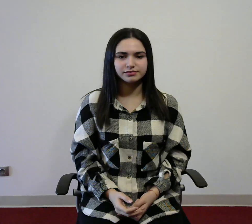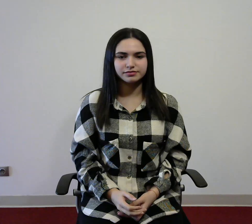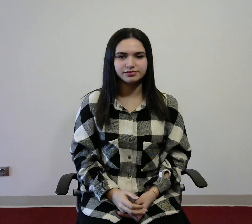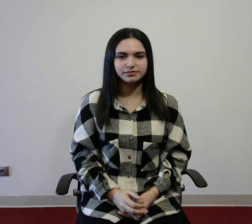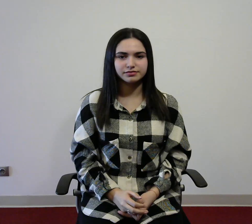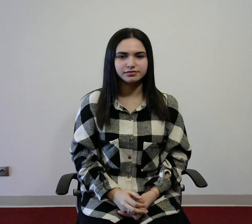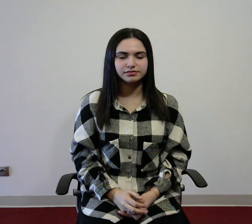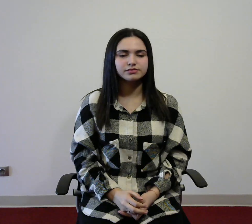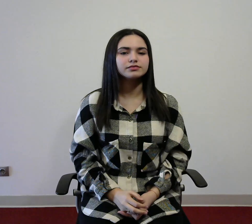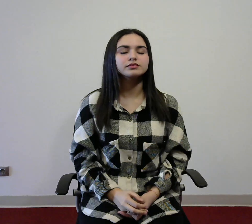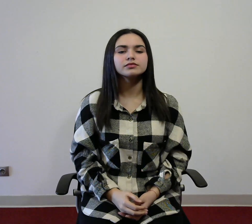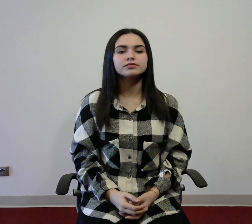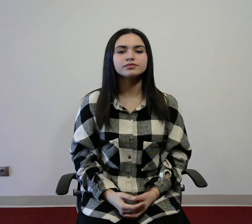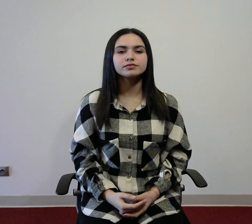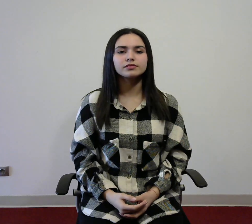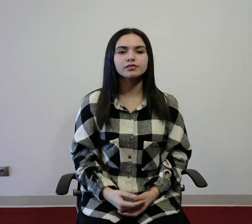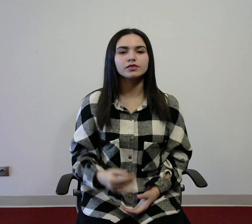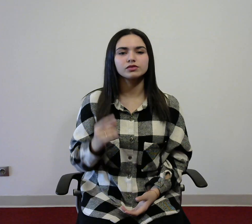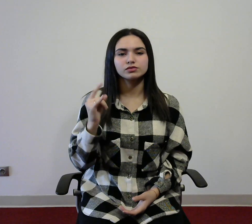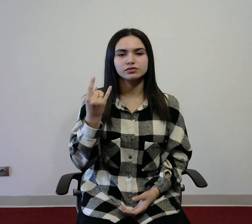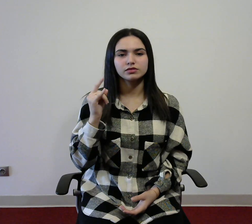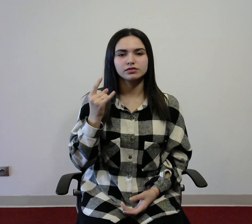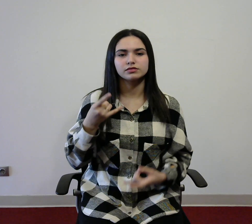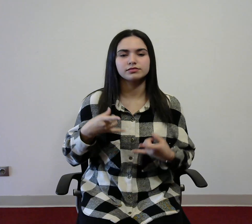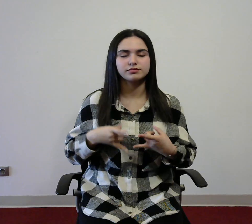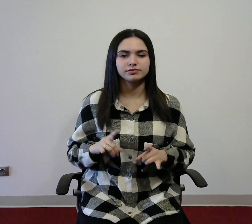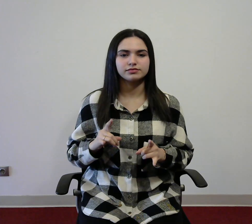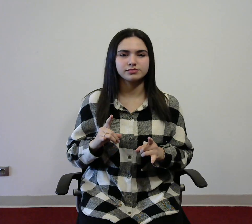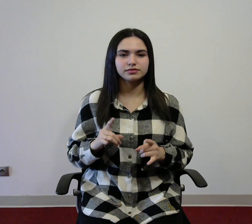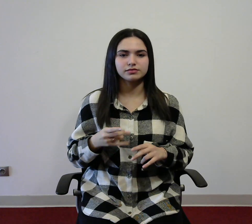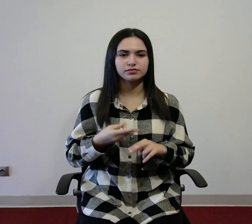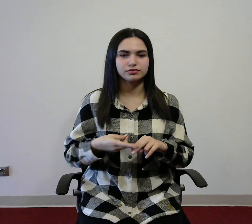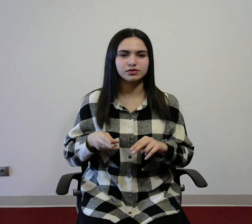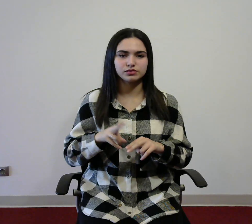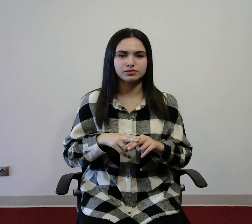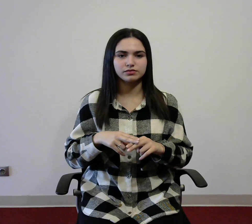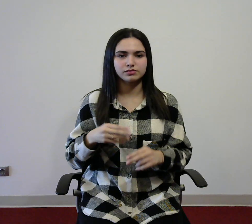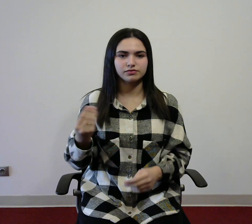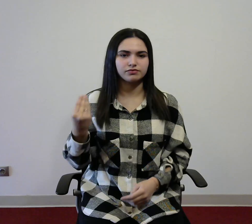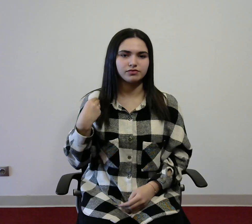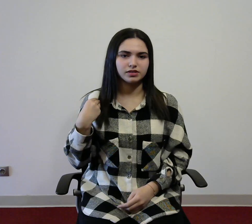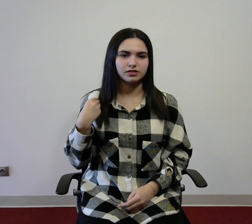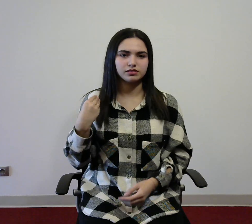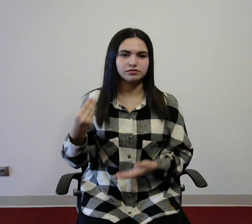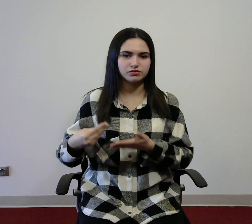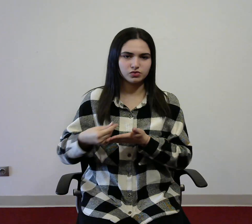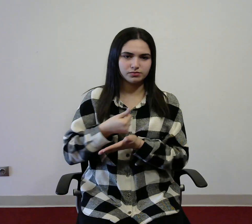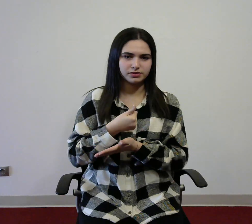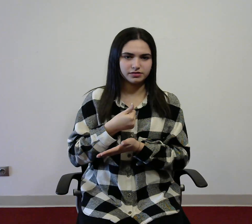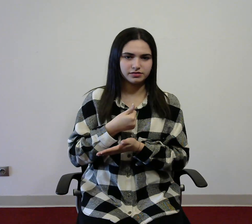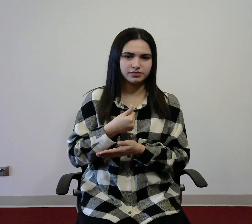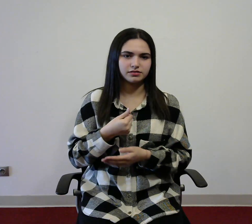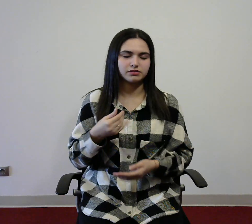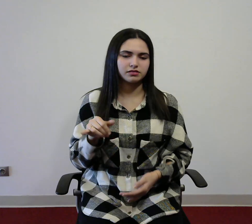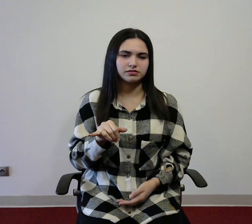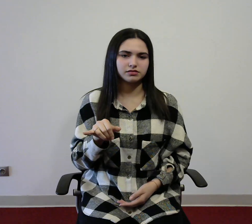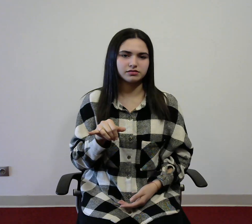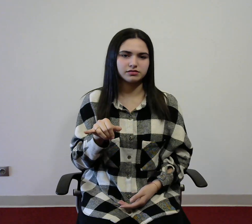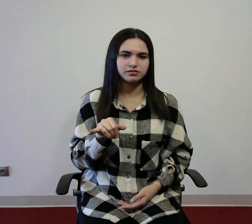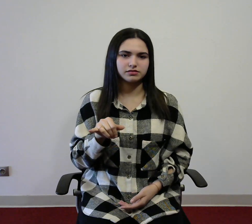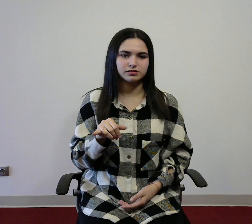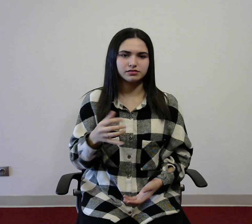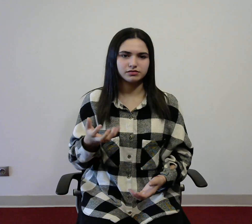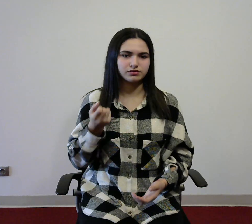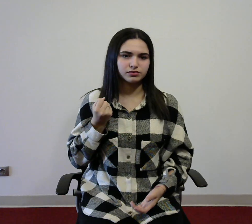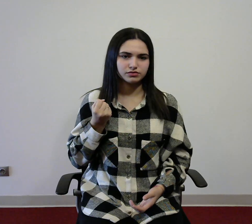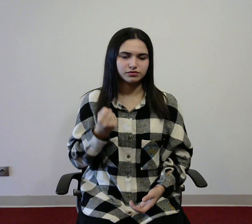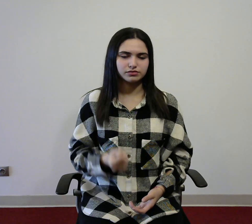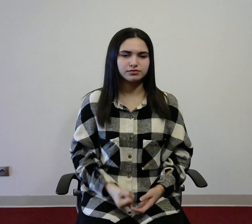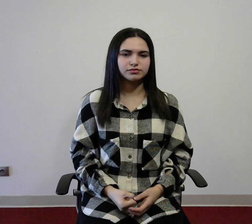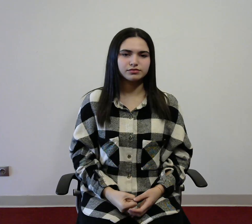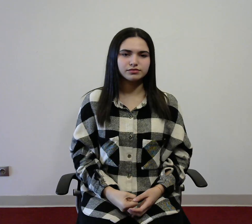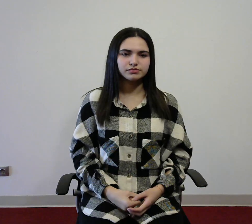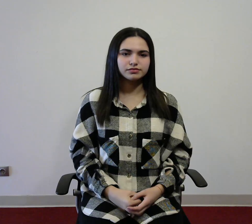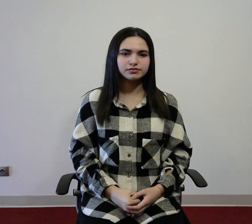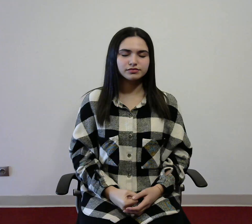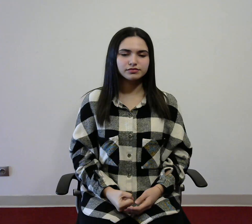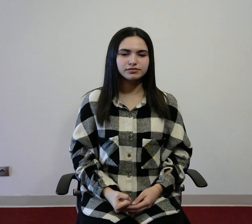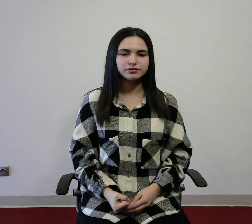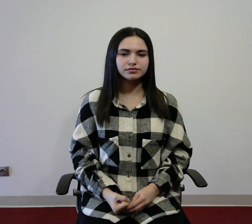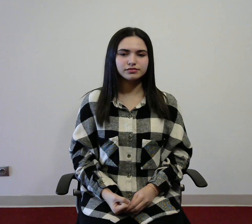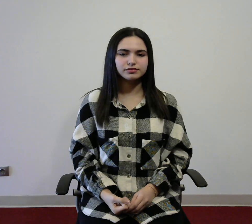Uşağın doğulmasına görə verilən ödəniş hardan alınır?